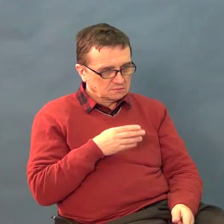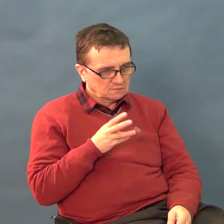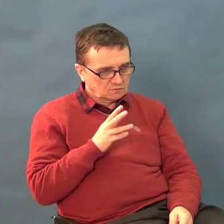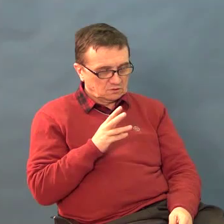Następny.